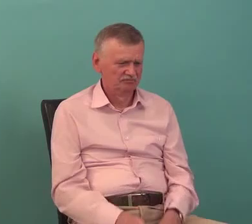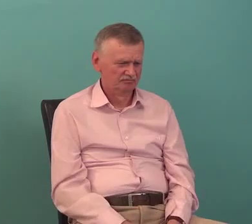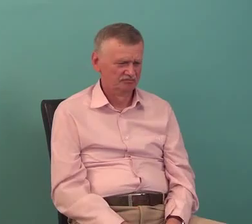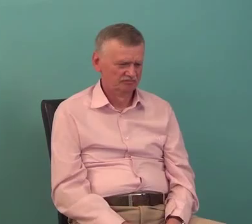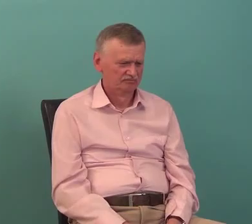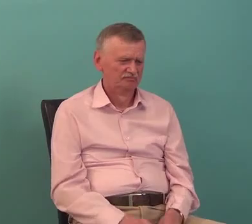To samo.